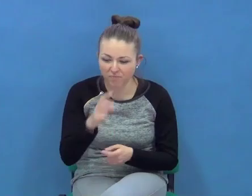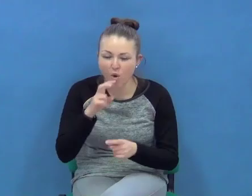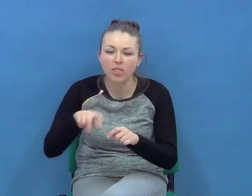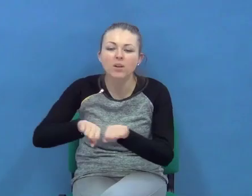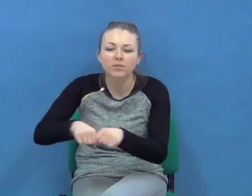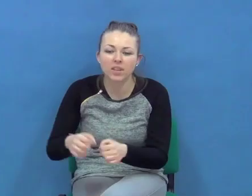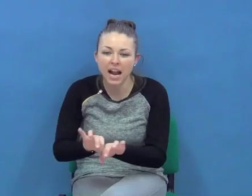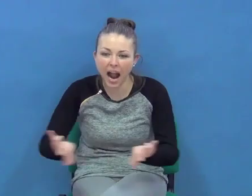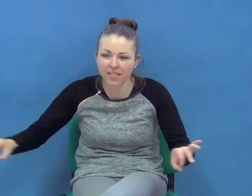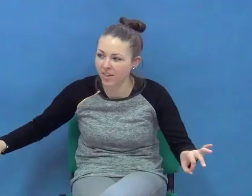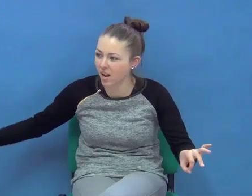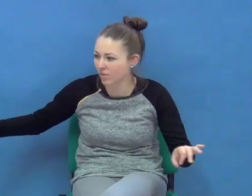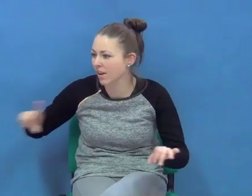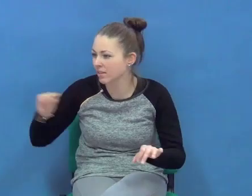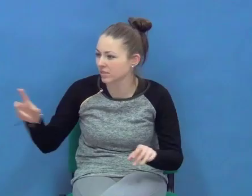Jest zepsuty kabel elektryczny.